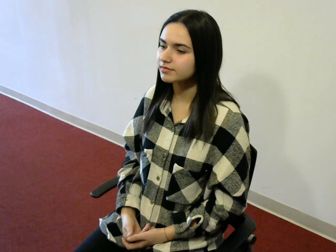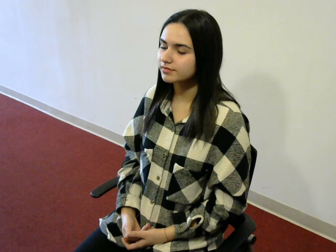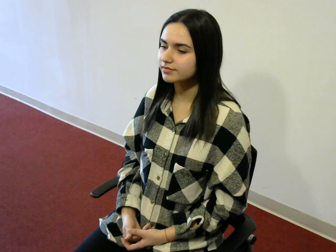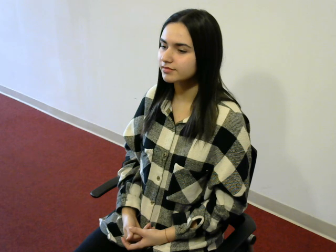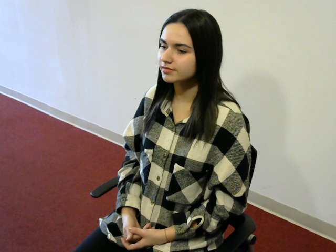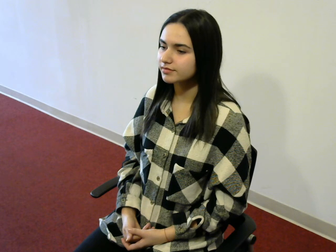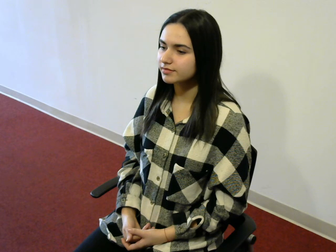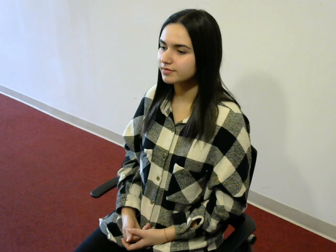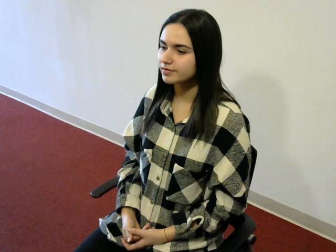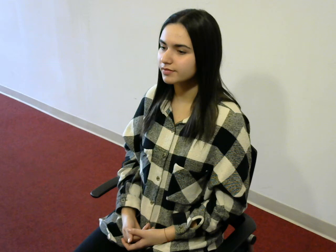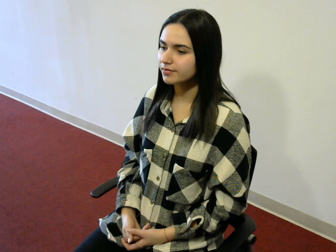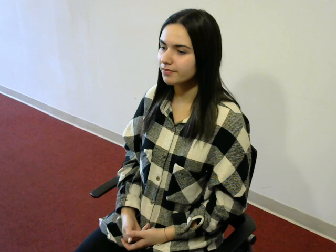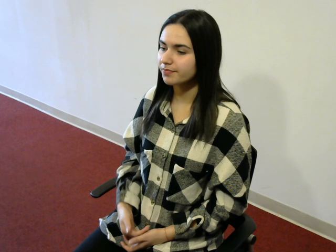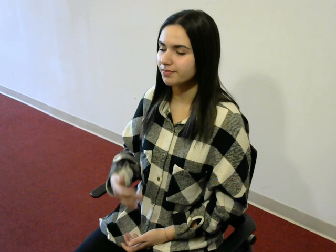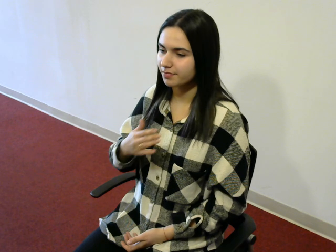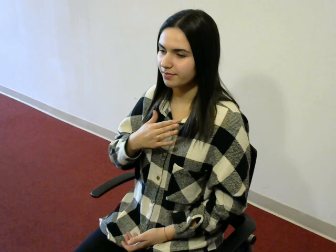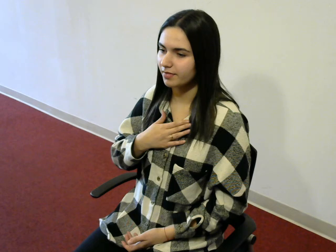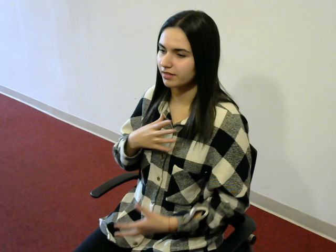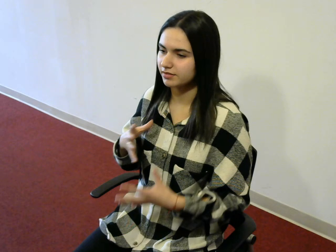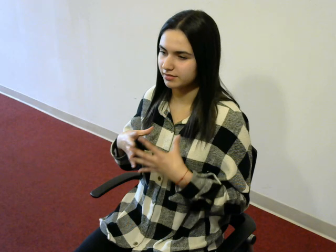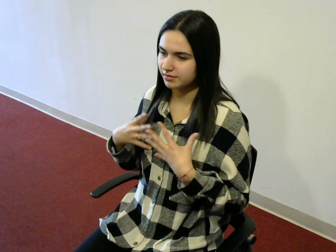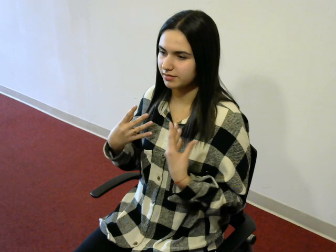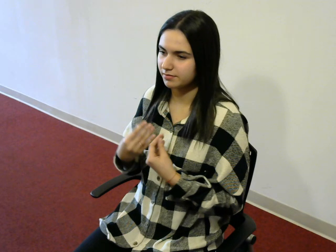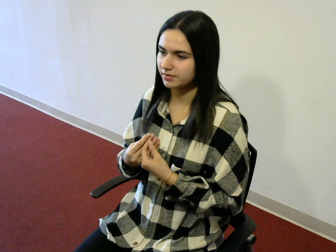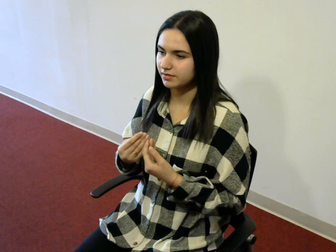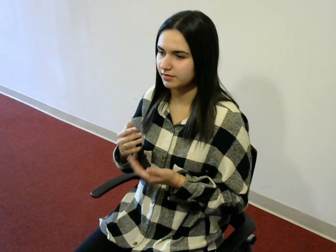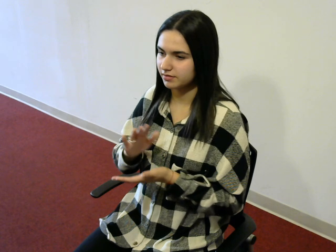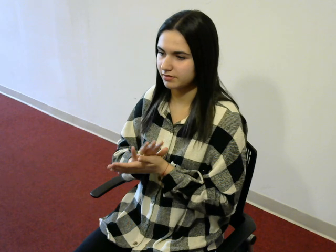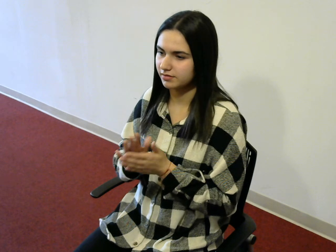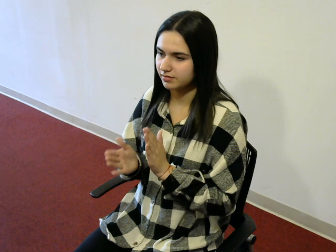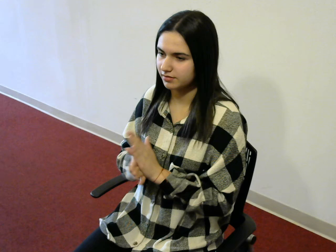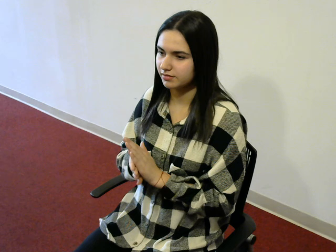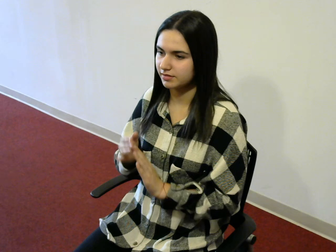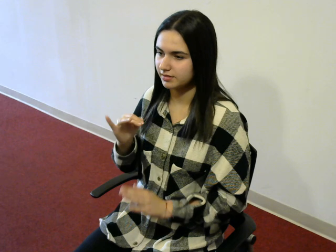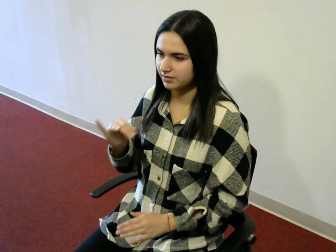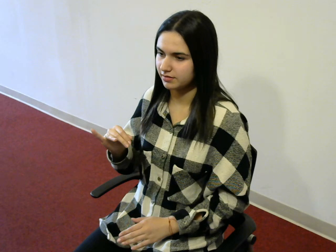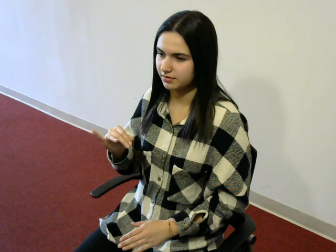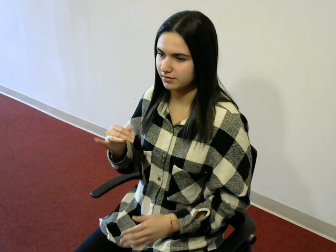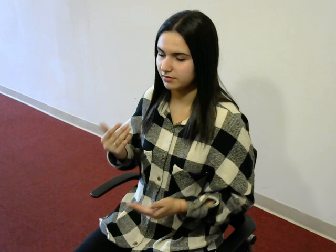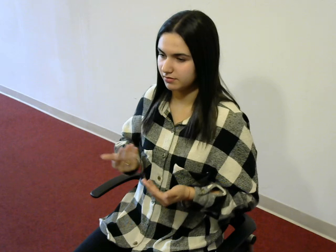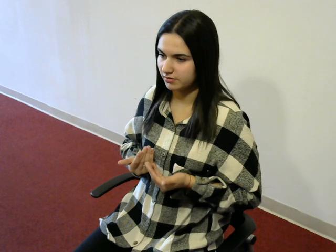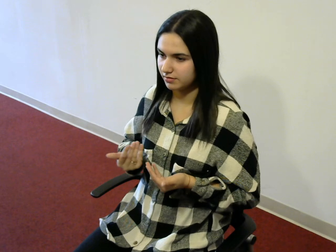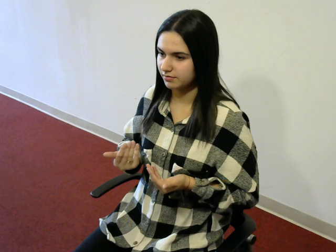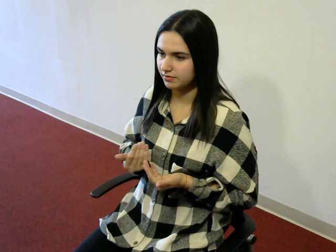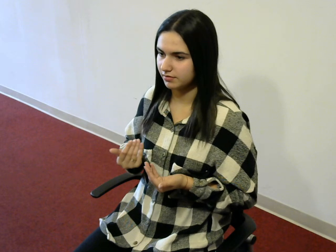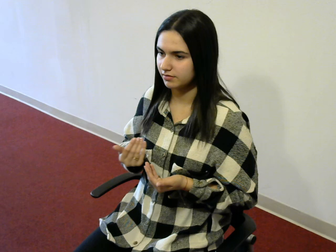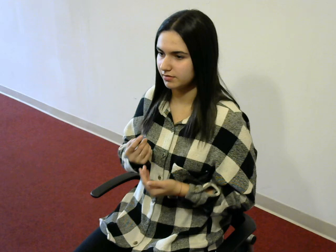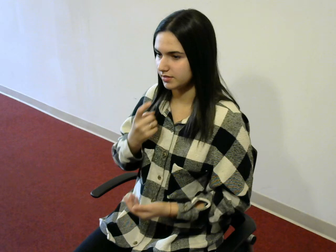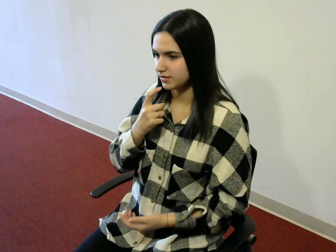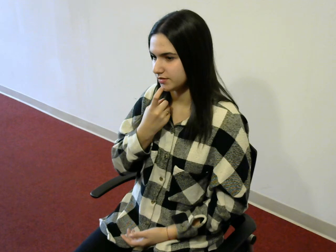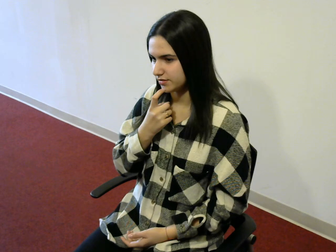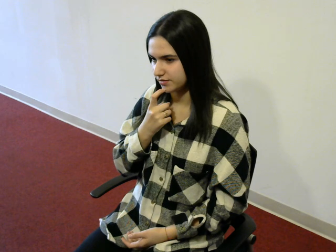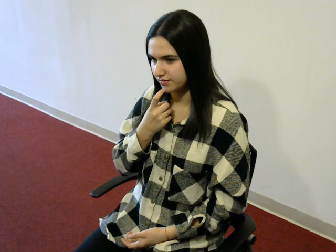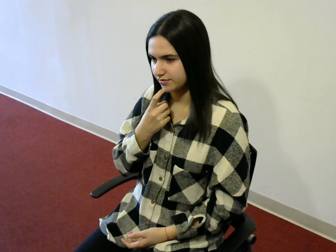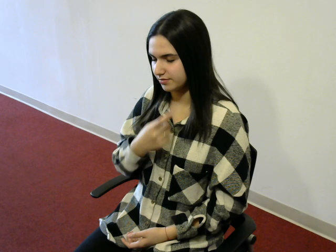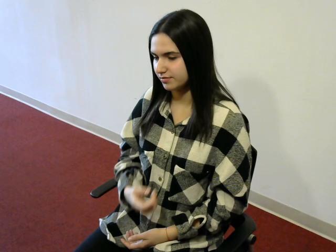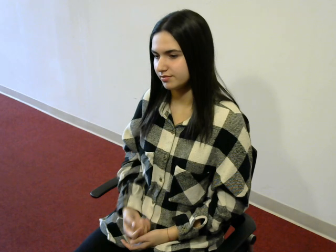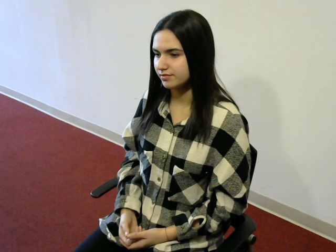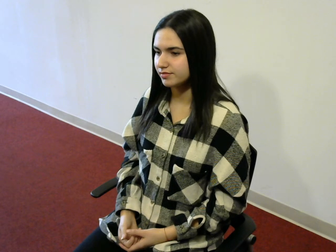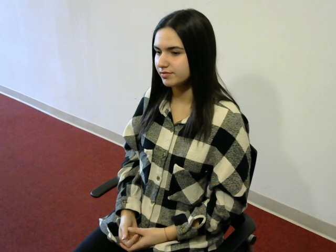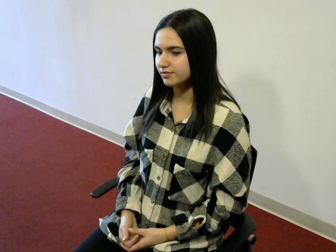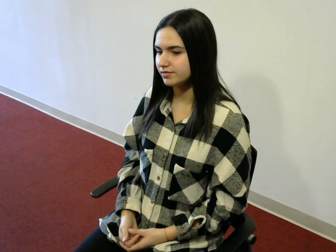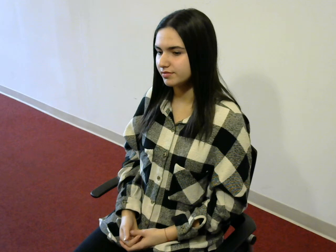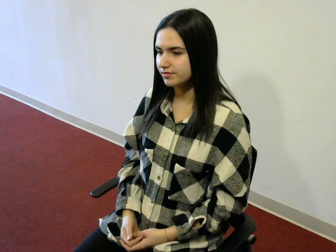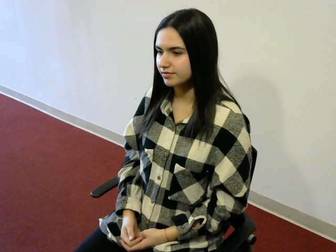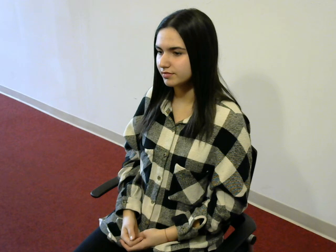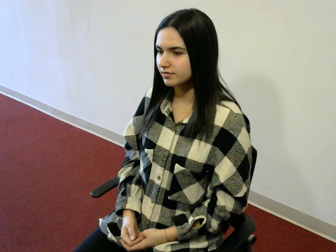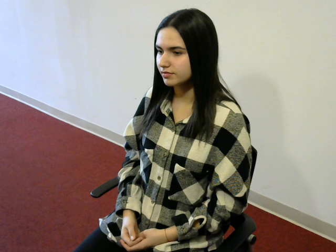Mənim ailəmin vəziyyəti yaxşı deyil, yaşamaq çətindir